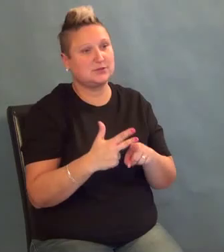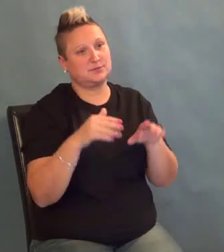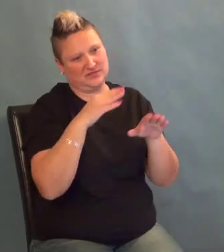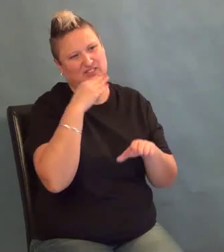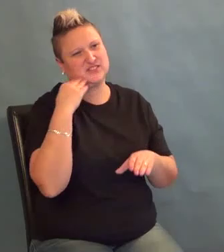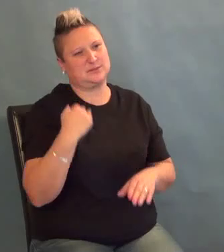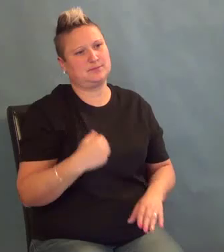Tyle wystarczy.